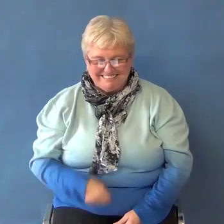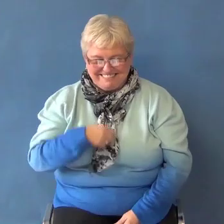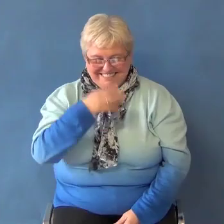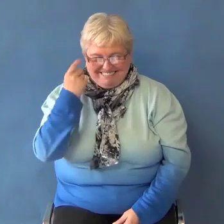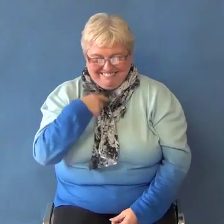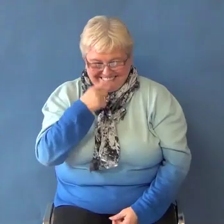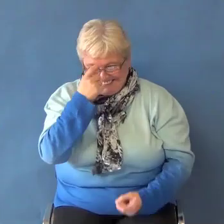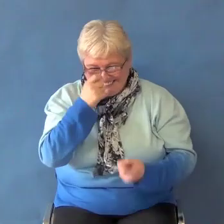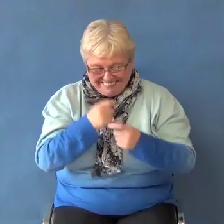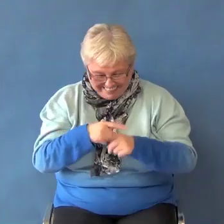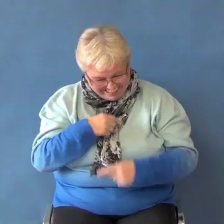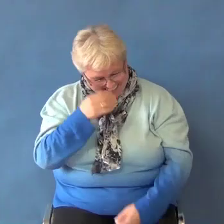Nie wiem, to seks...